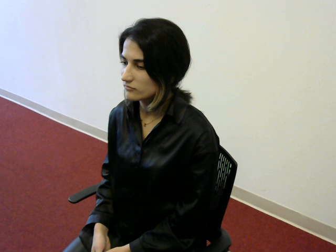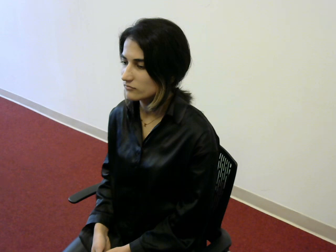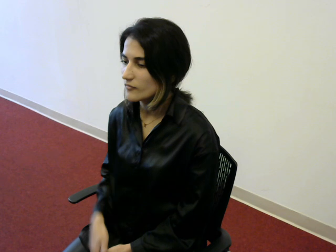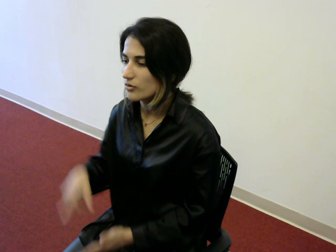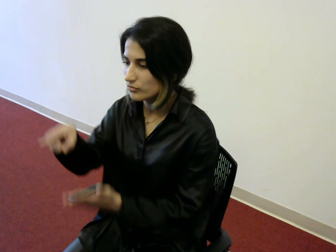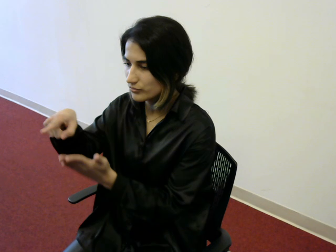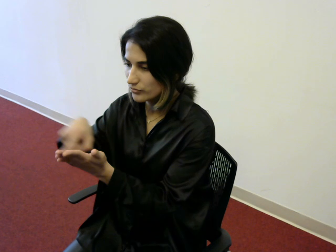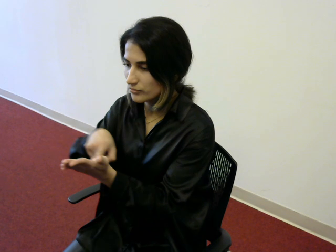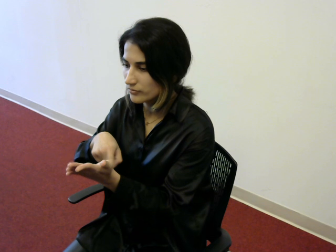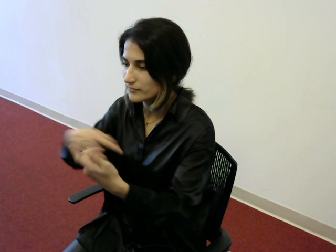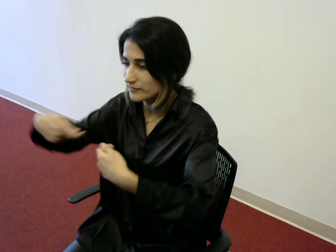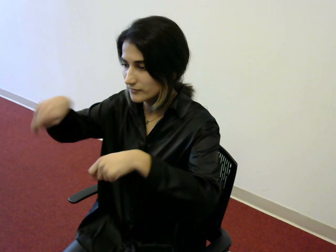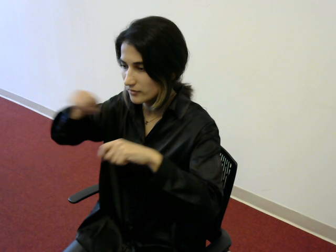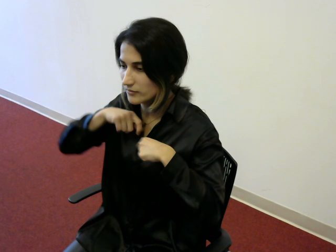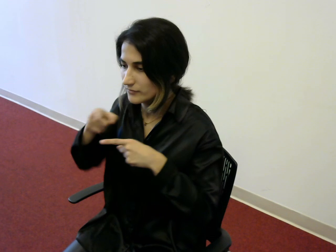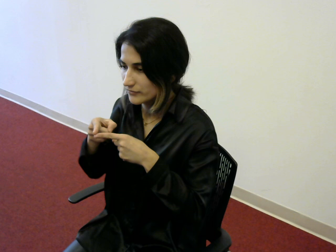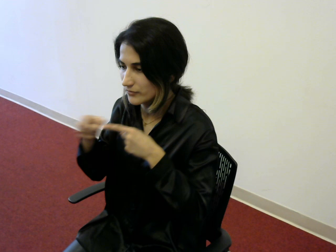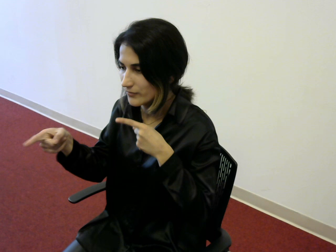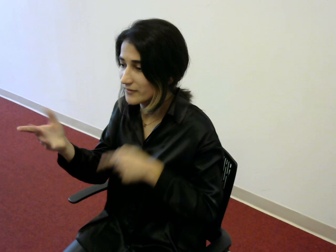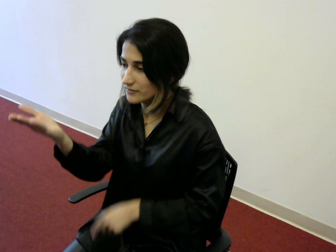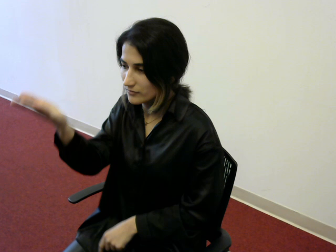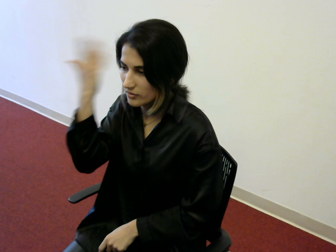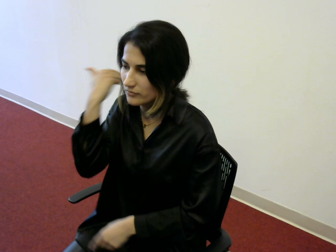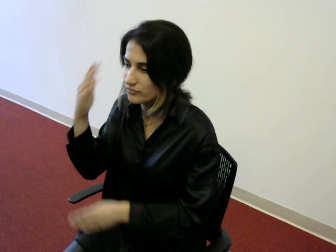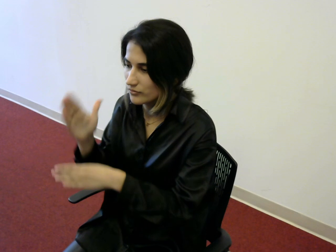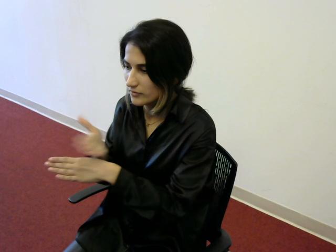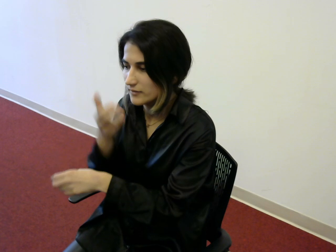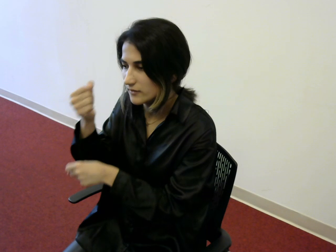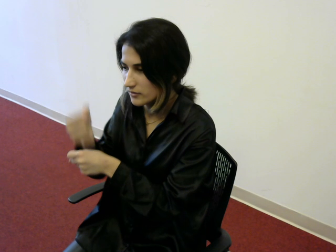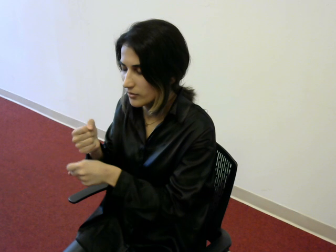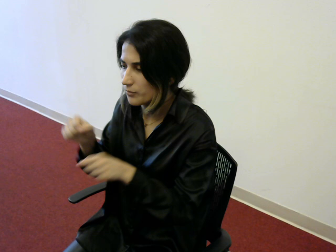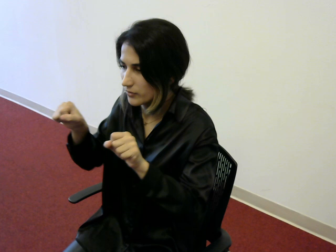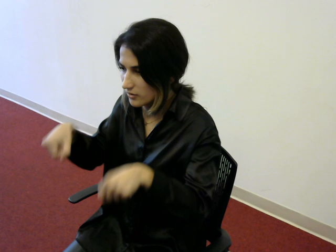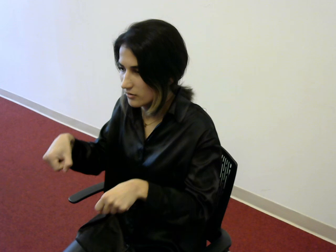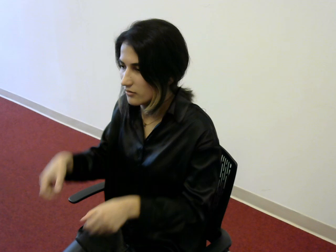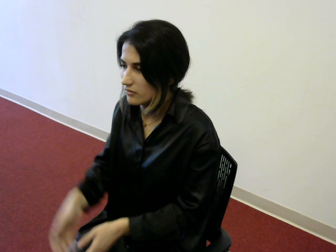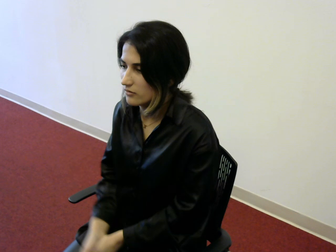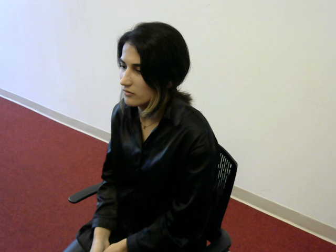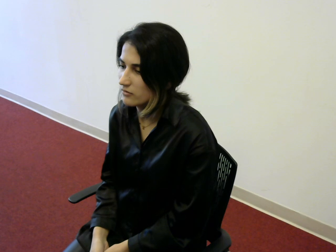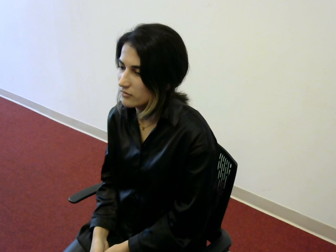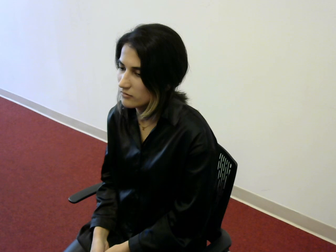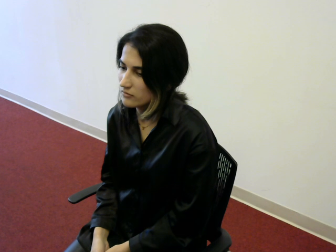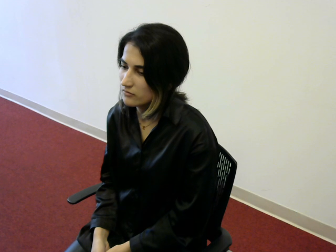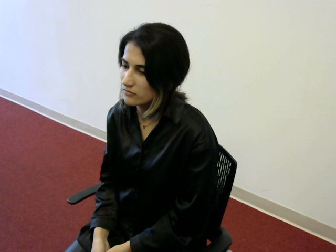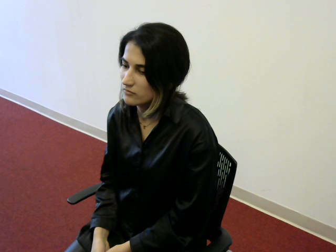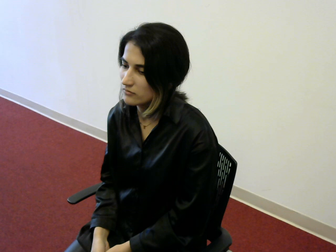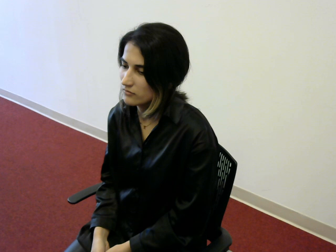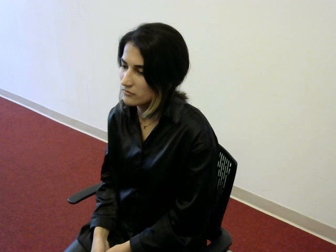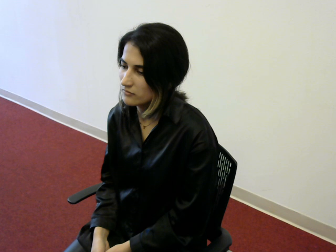Etibarnaməni müddətindən əvvəl ləğv etdirmək olarmı?